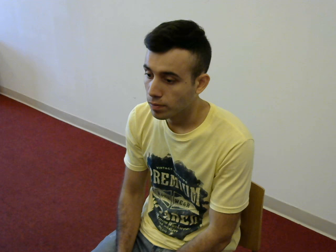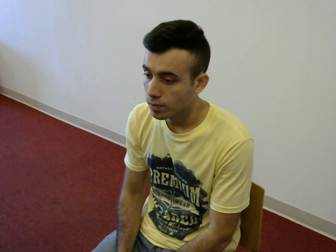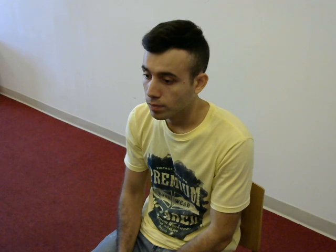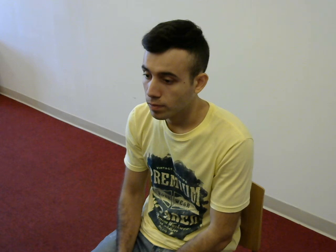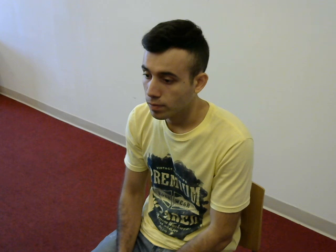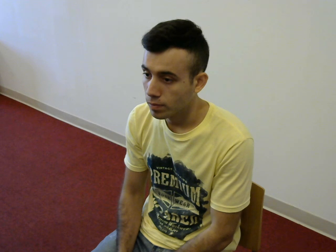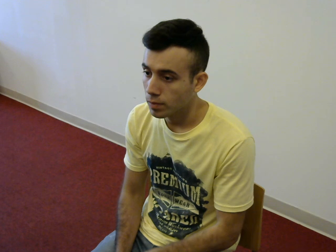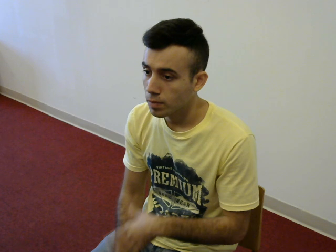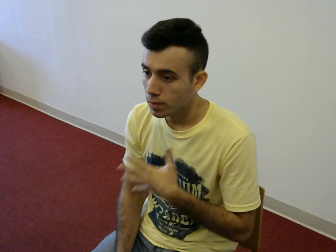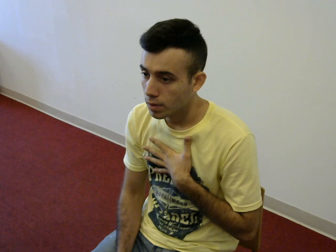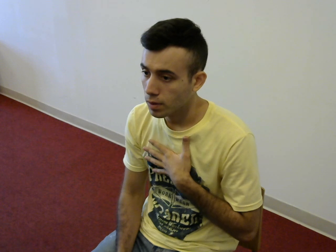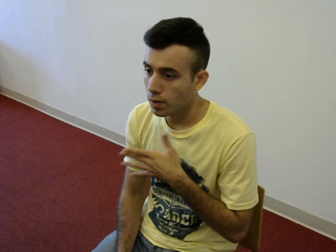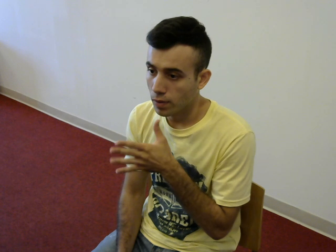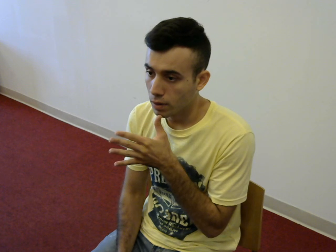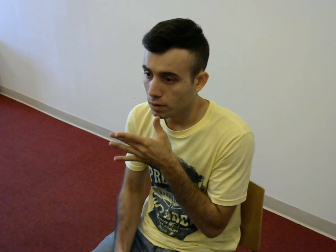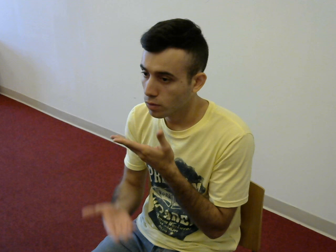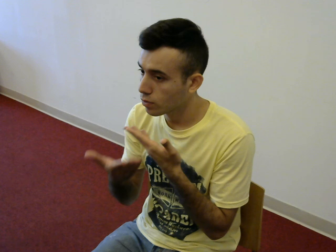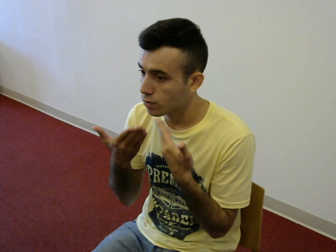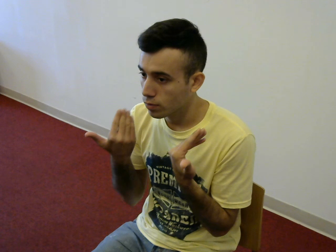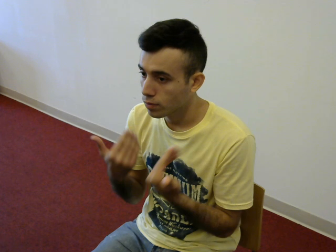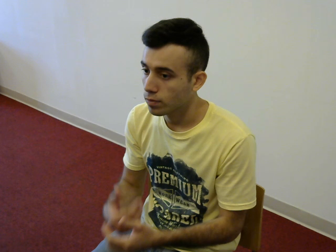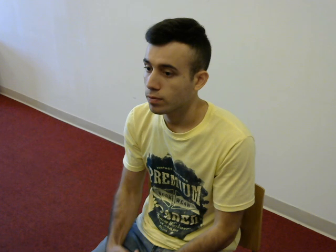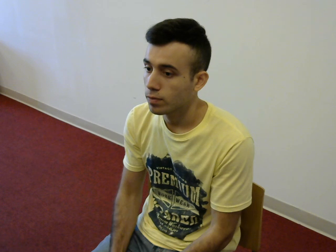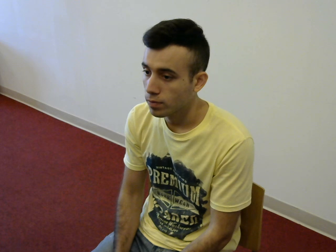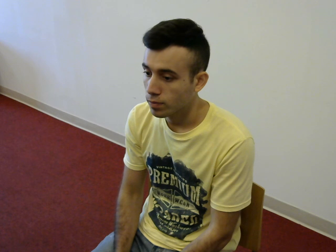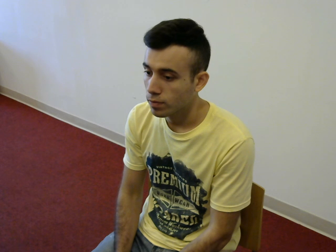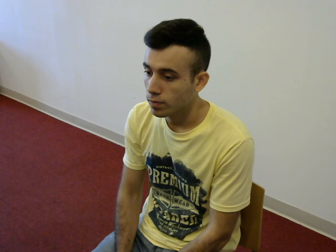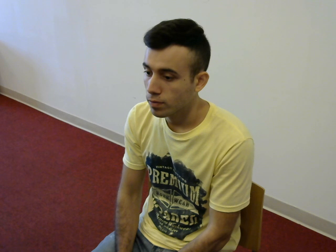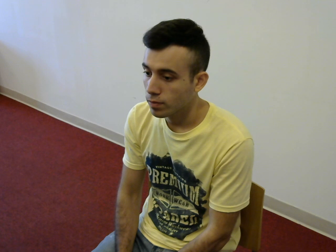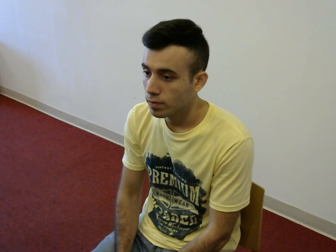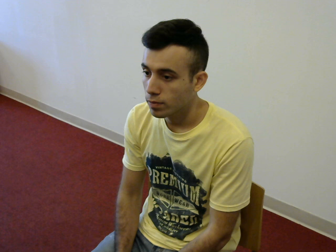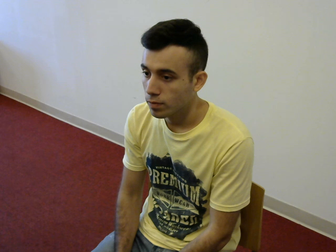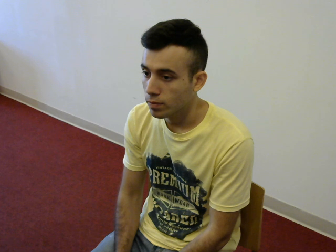Mənim vaxtım yoxdur